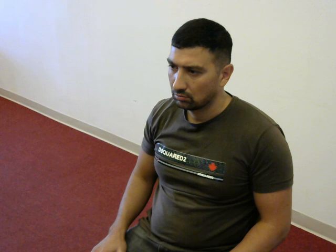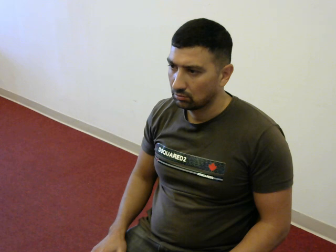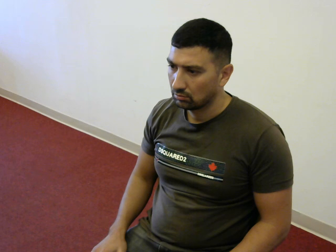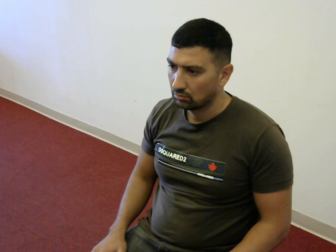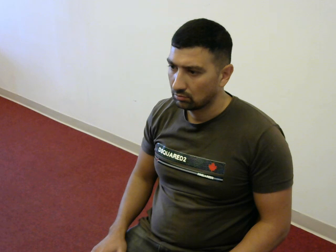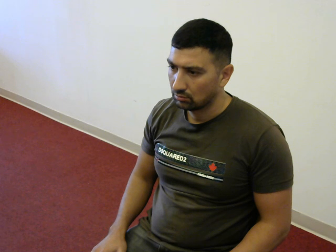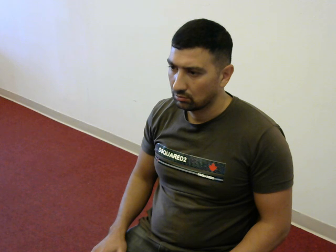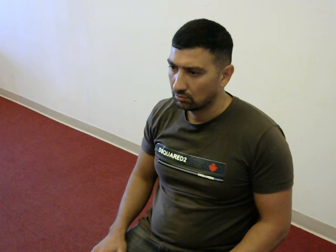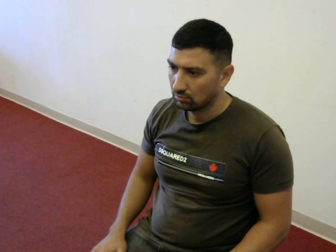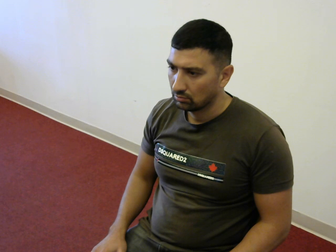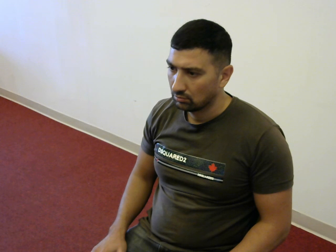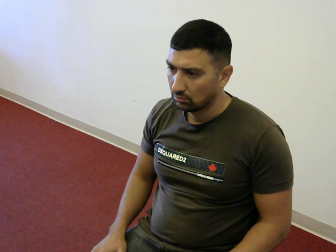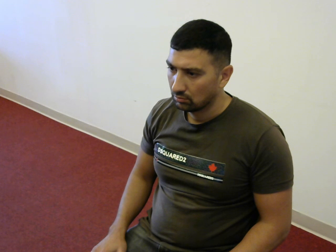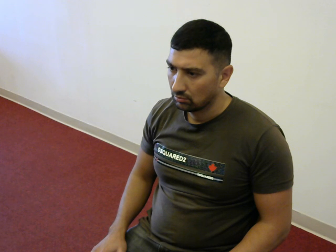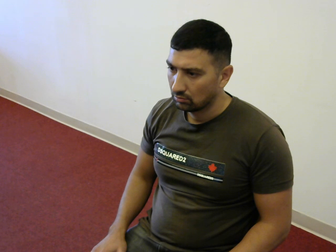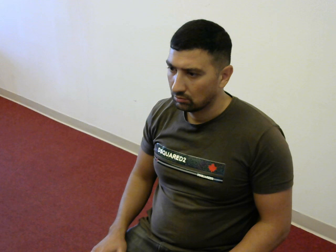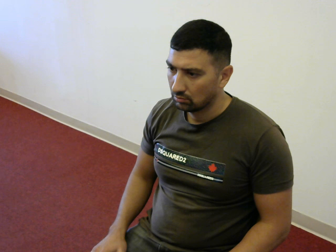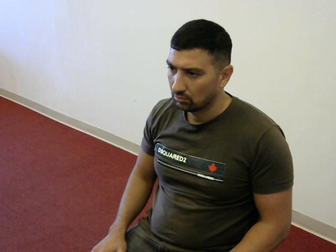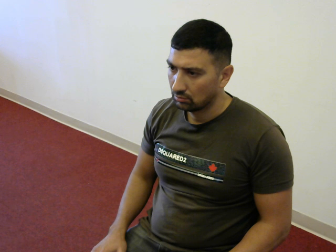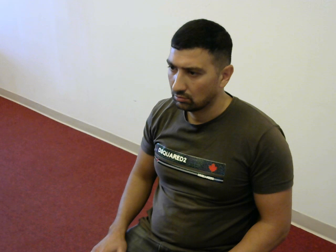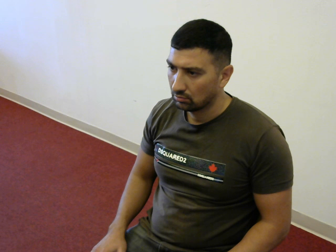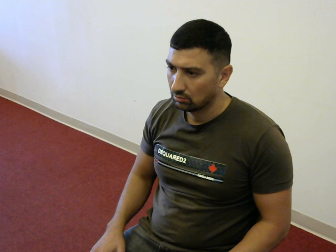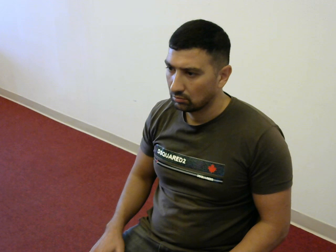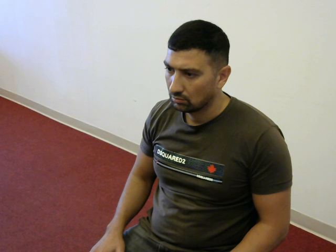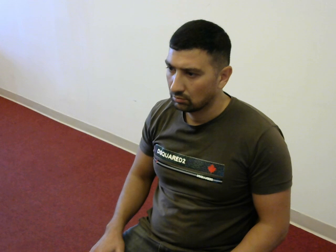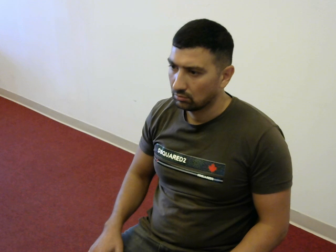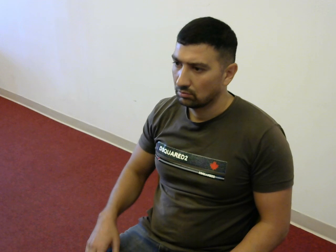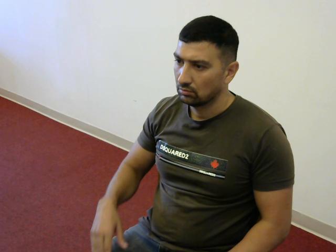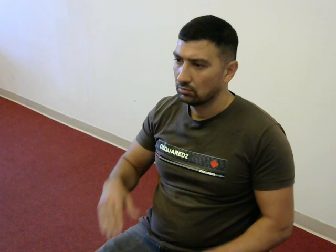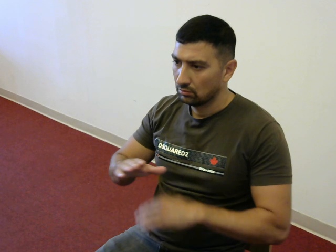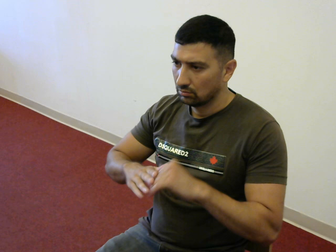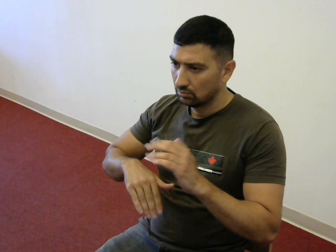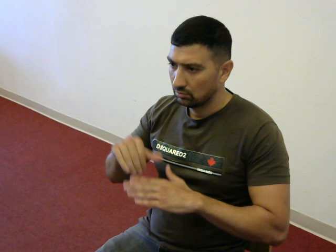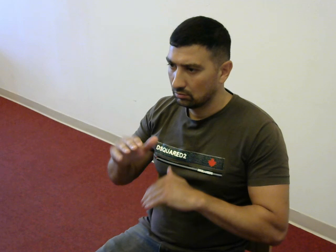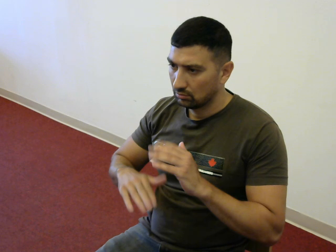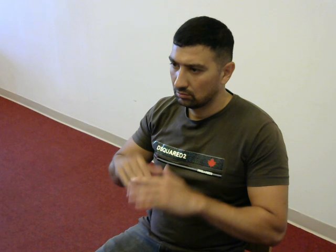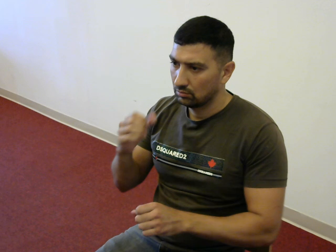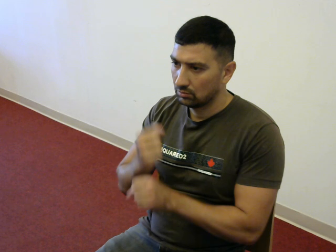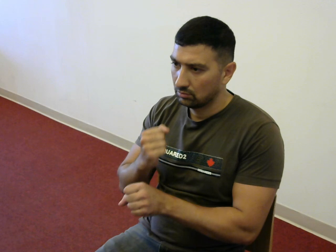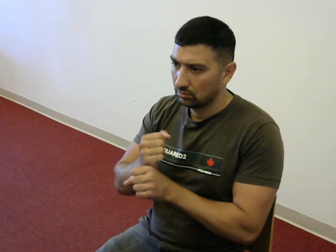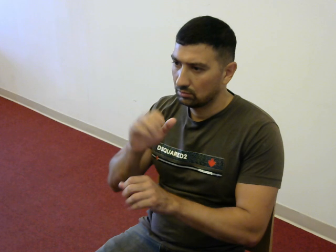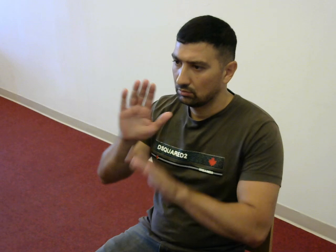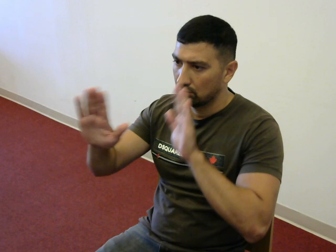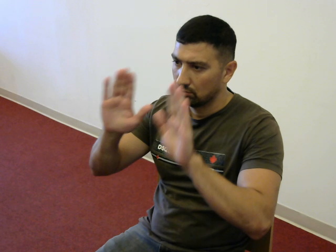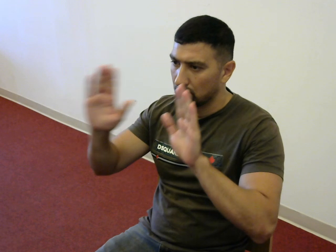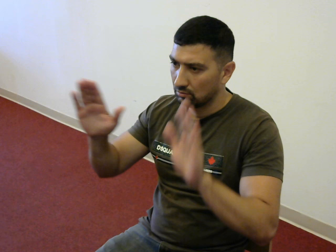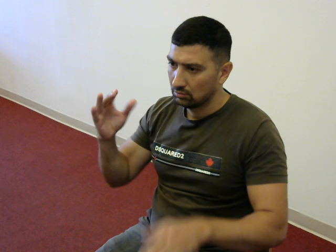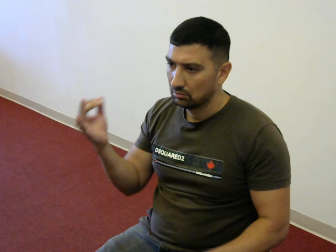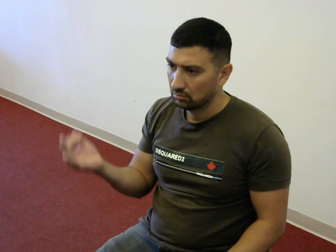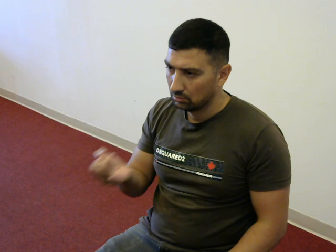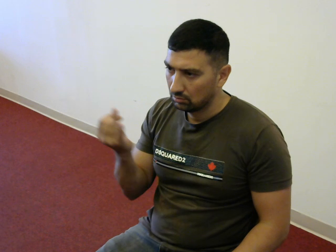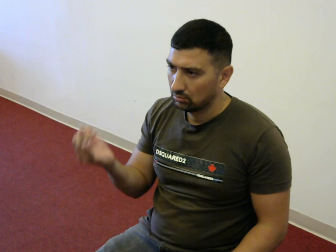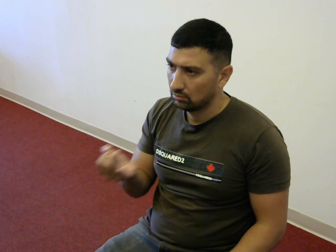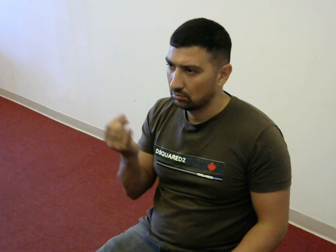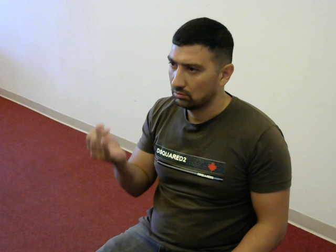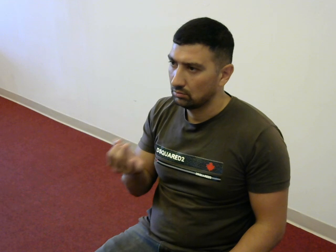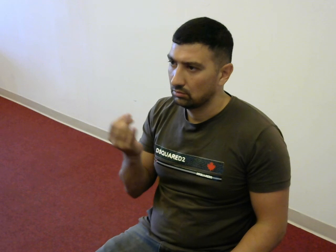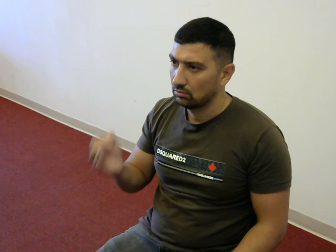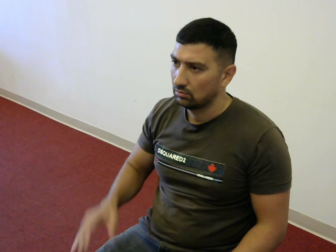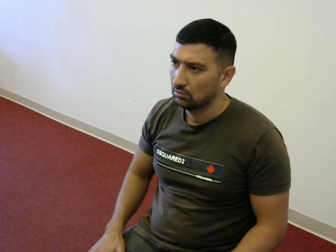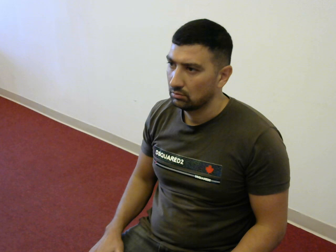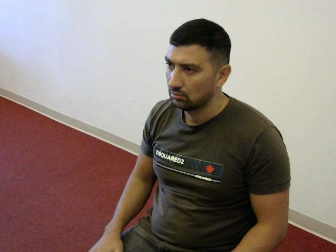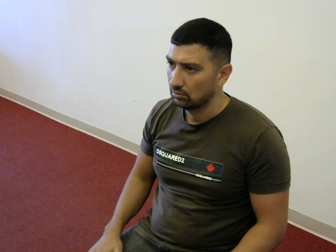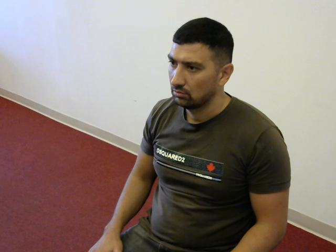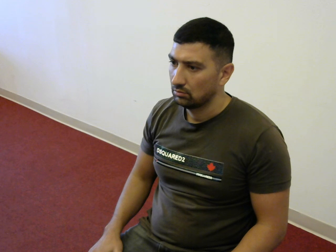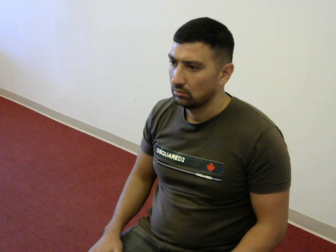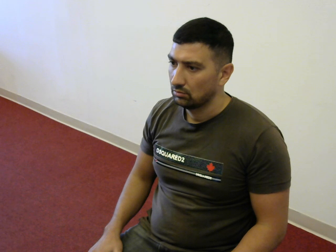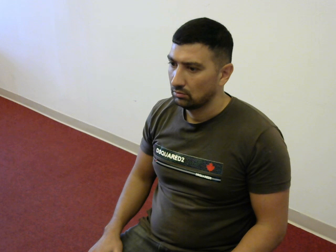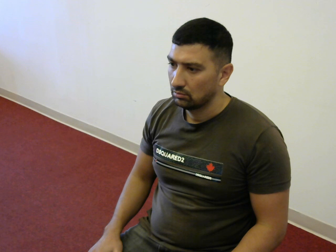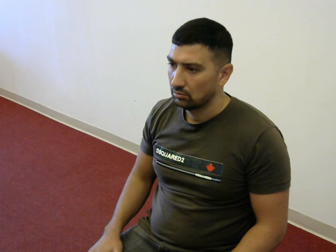Əl işləri sərgisi maraqlı idi